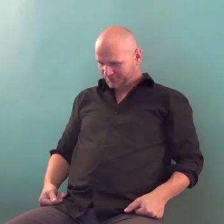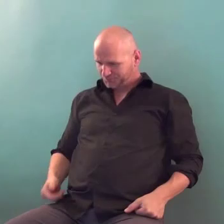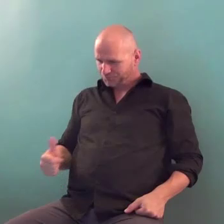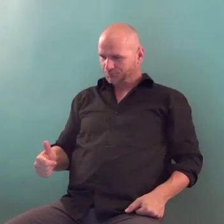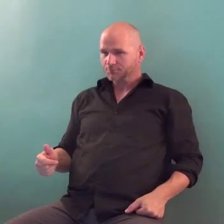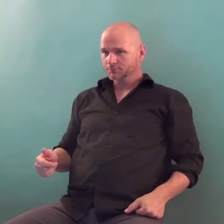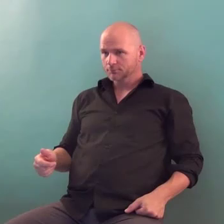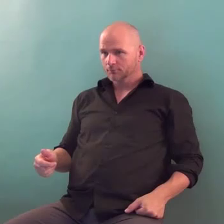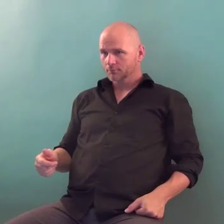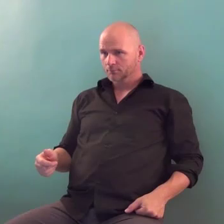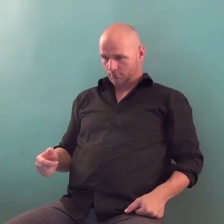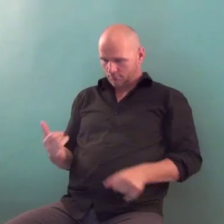Super.